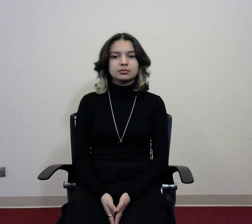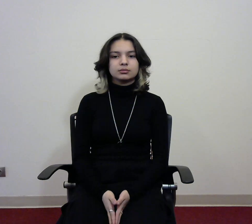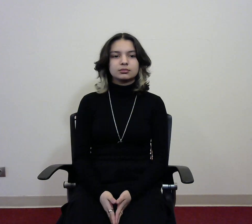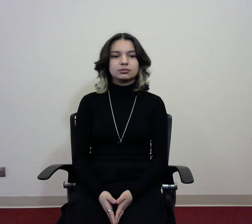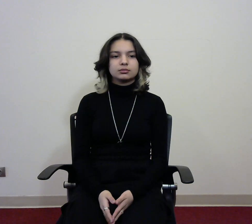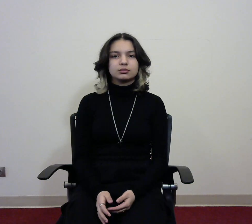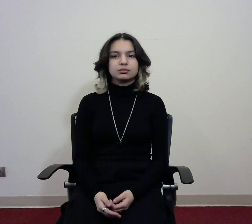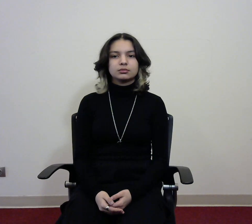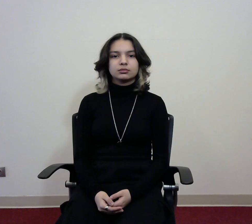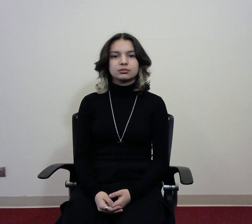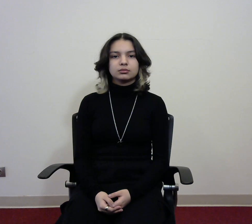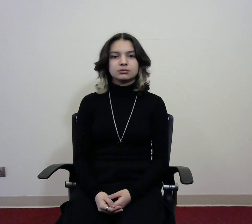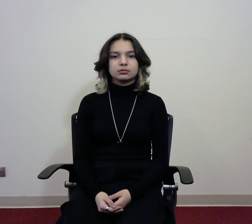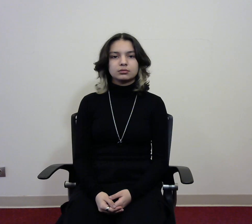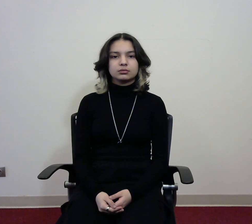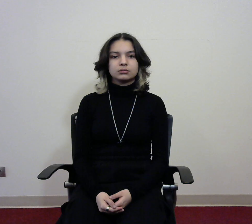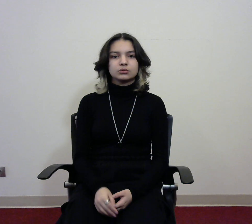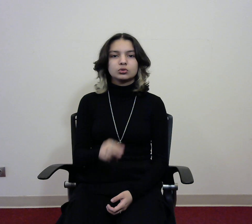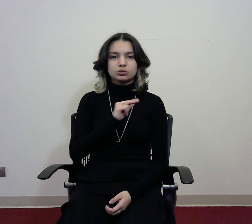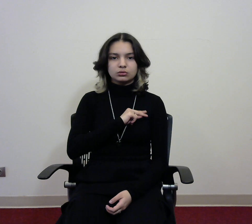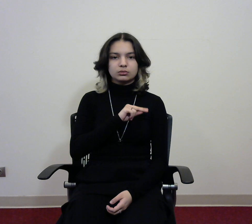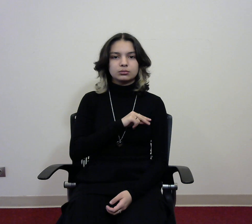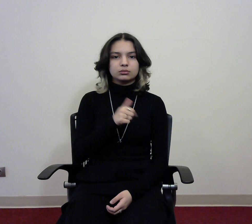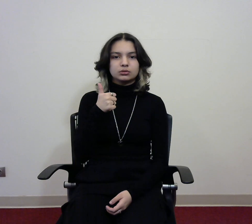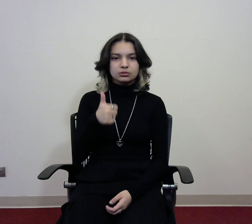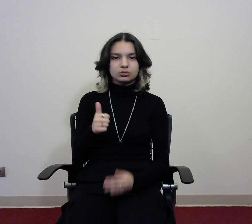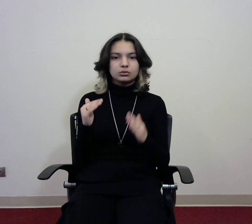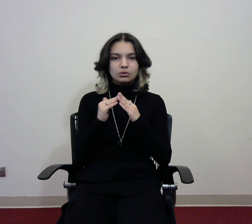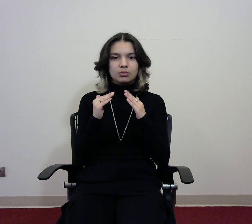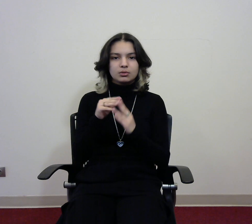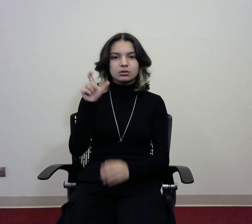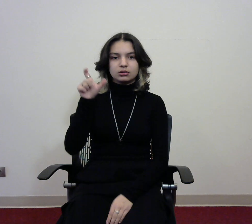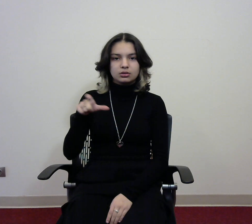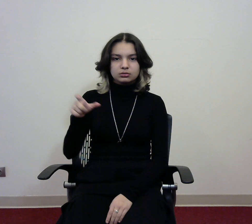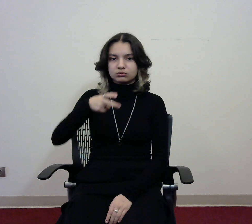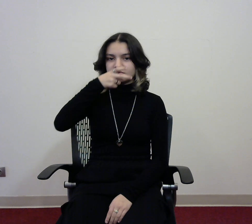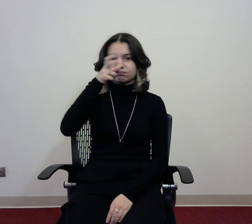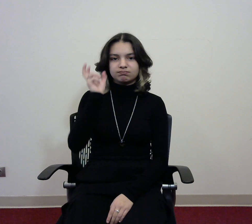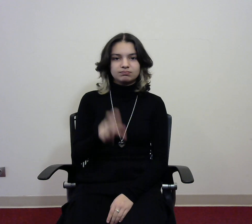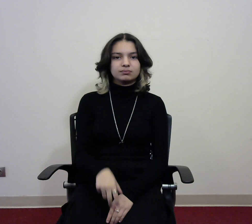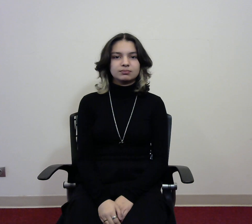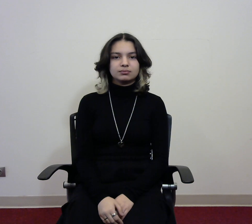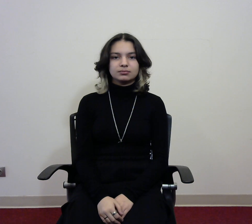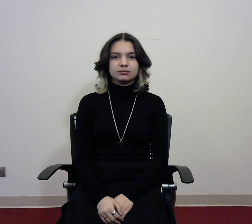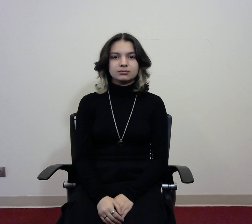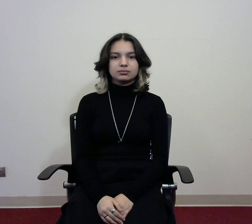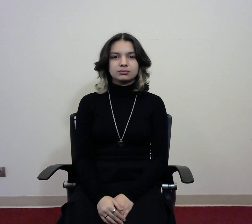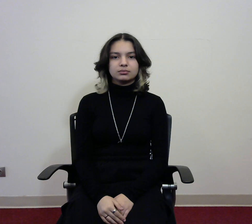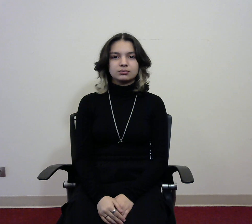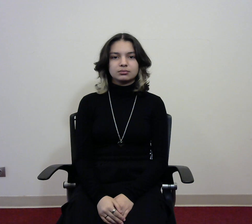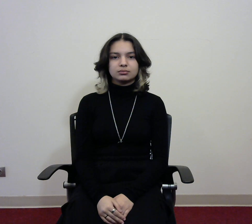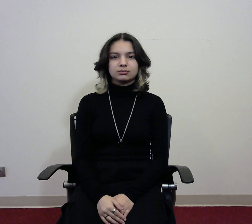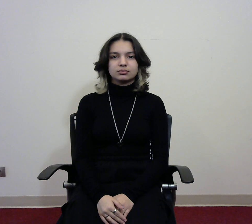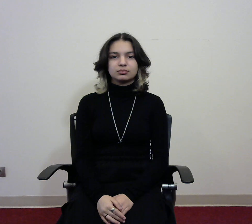İşləmək yaxşıdır, evdə adam darıxır